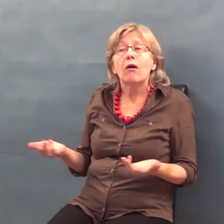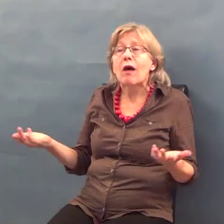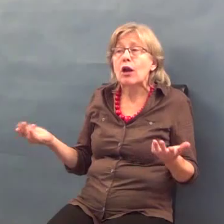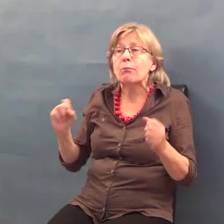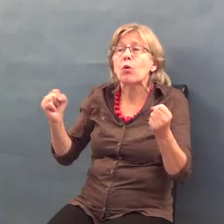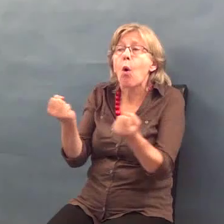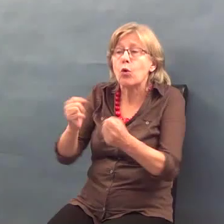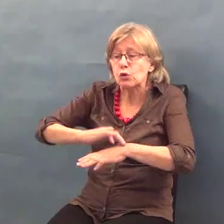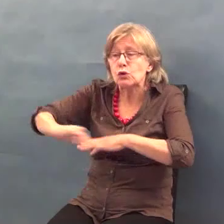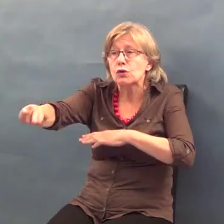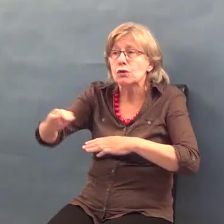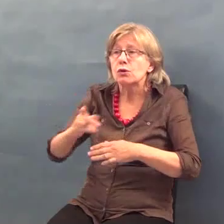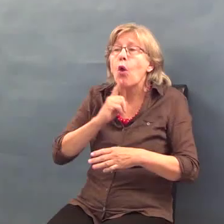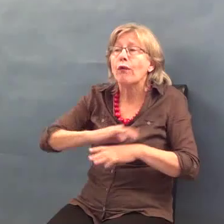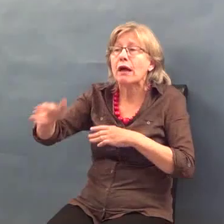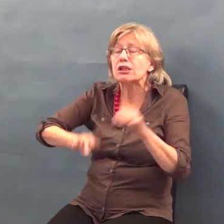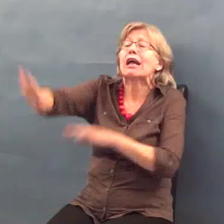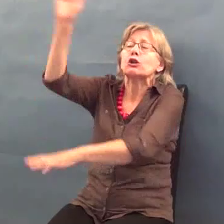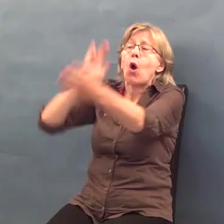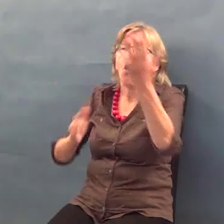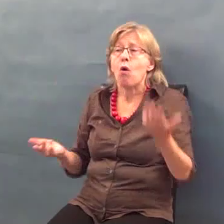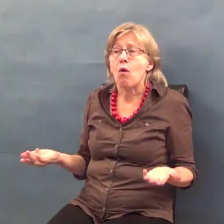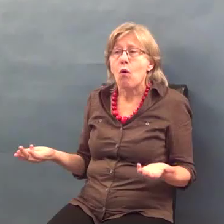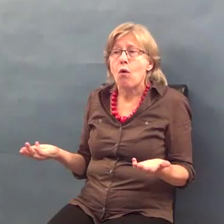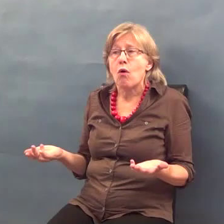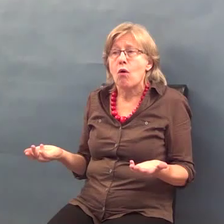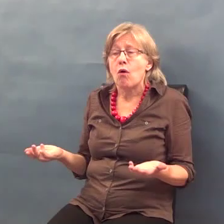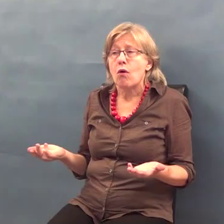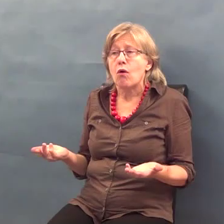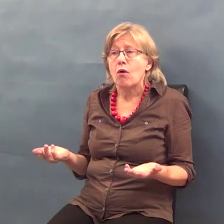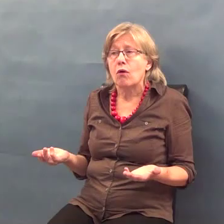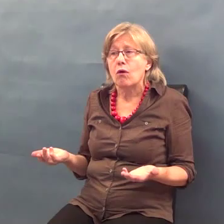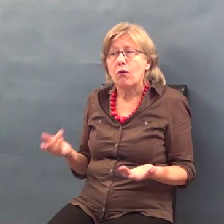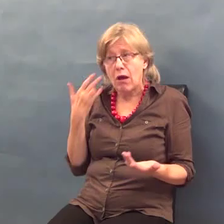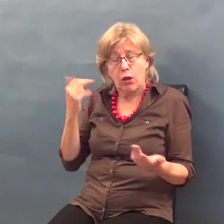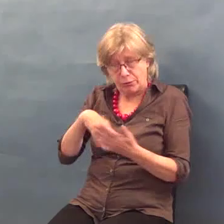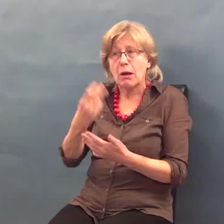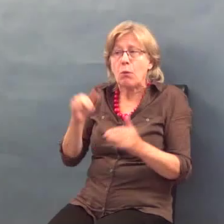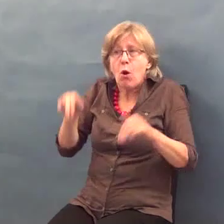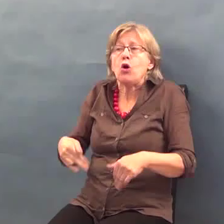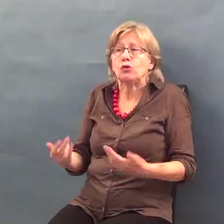Jak jest mróz, to jest lód na powierzchni i można upaść. Nie wiadomo, może można.